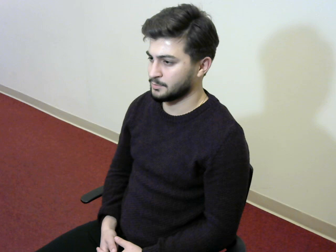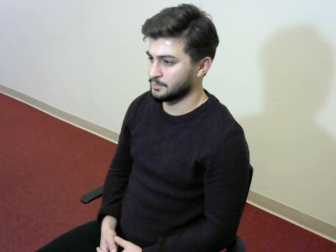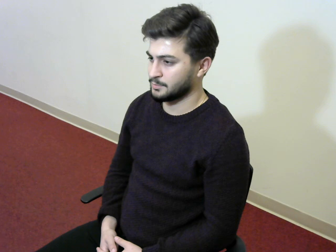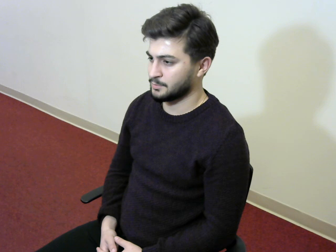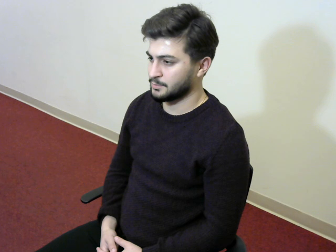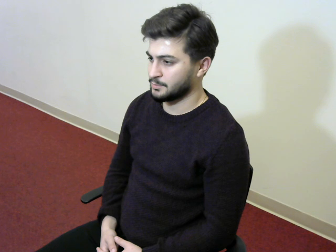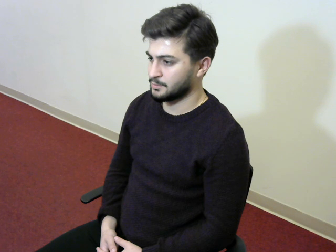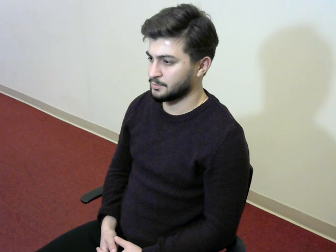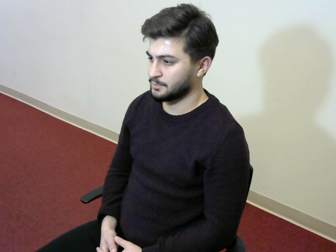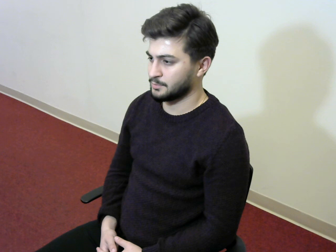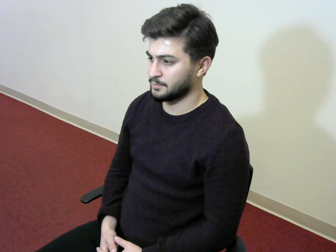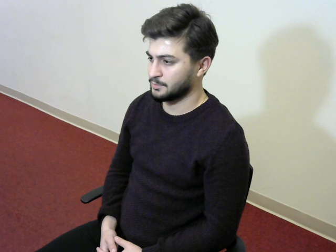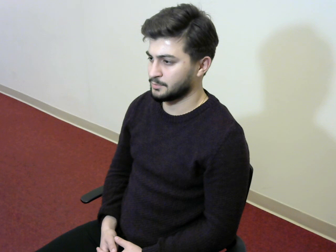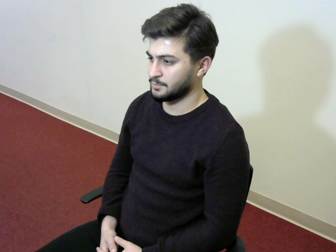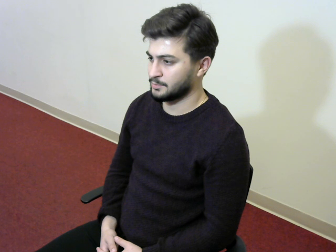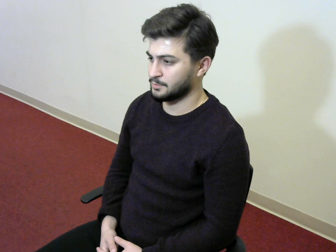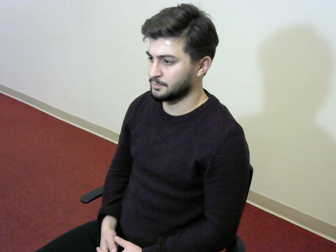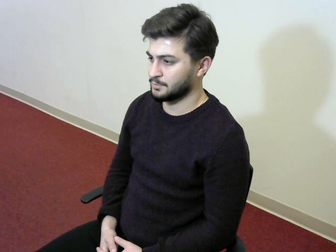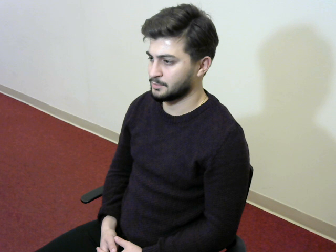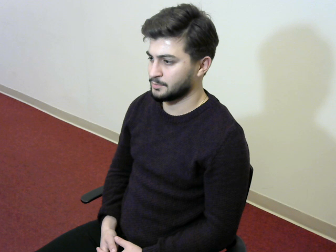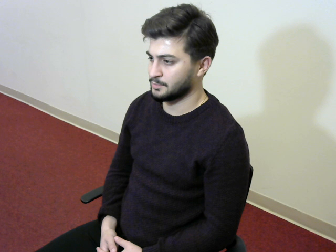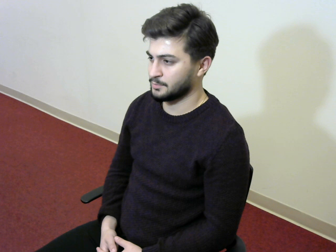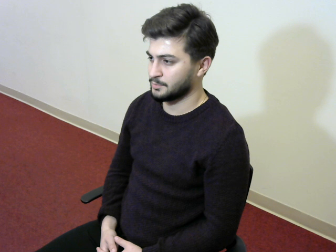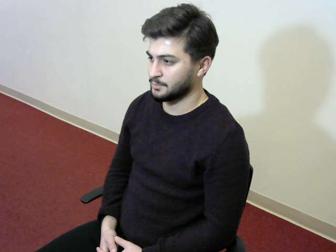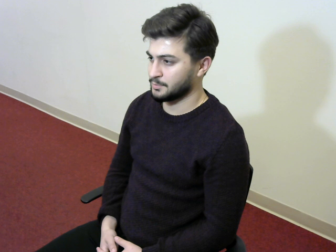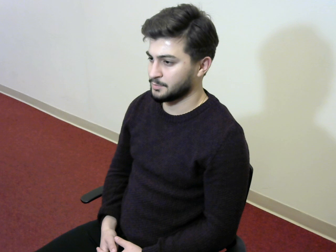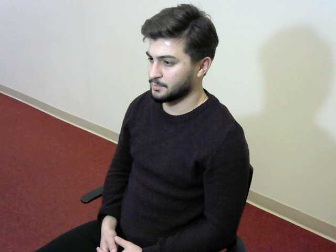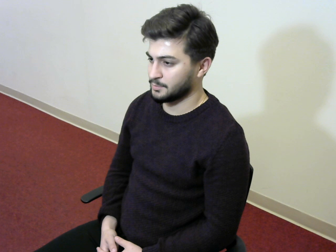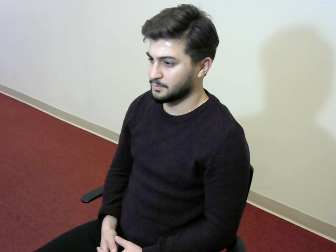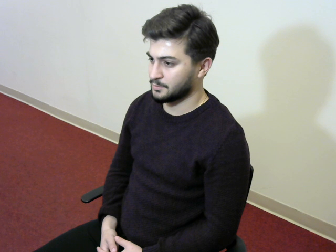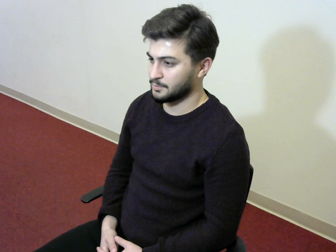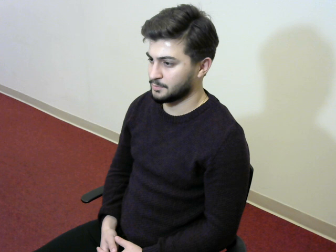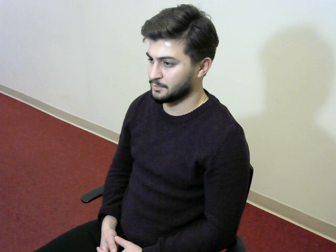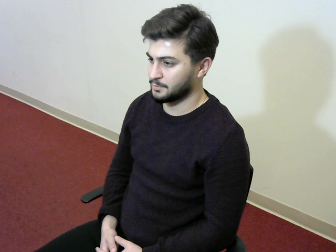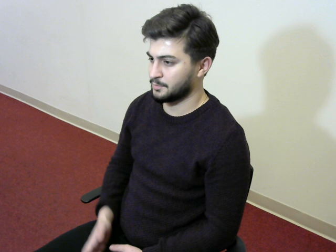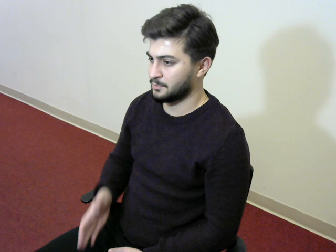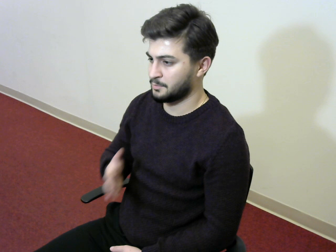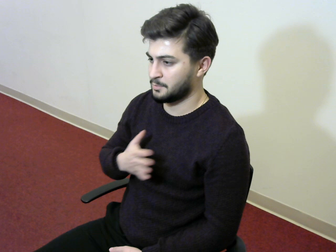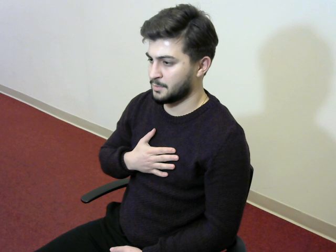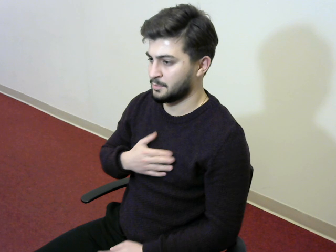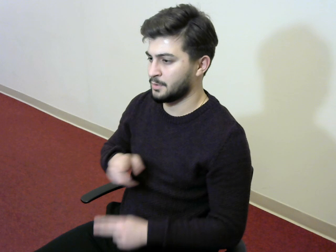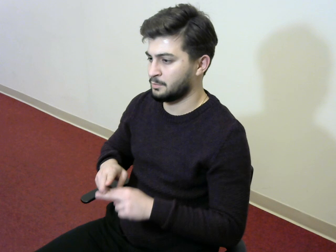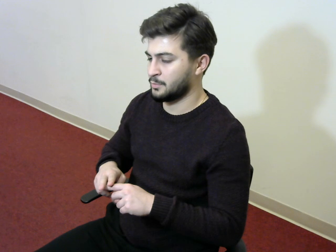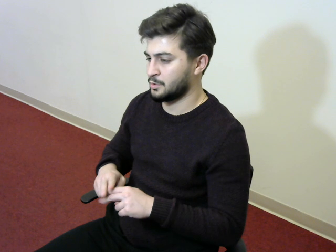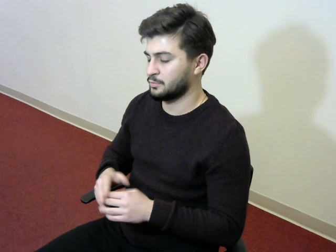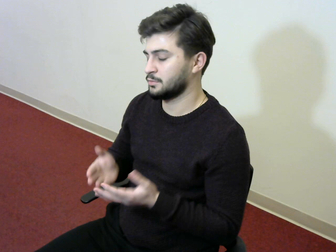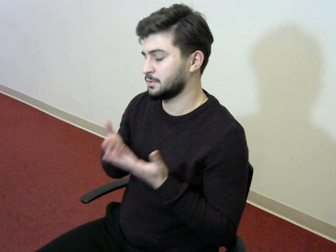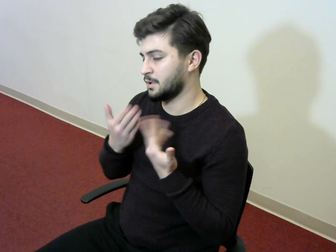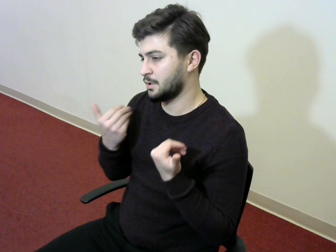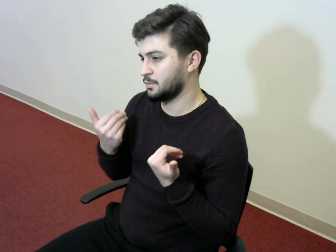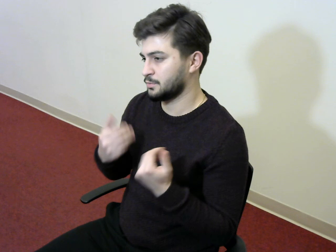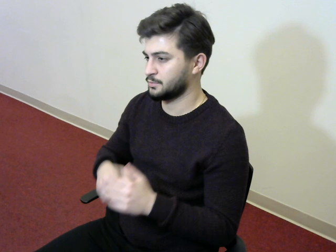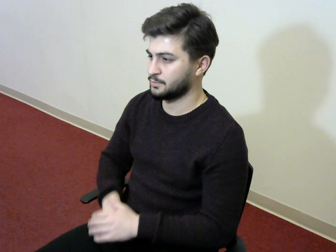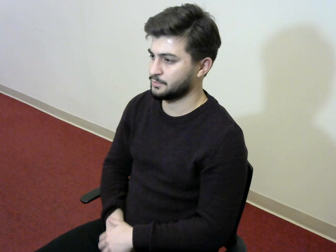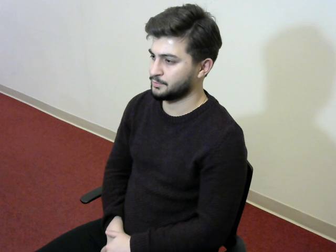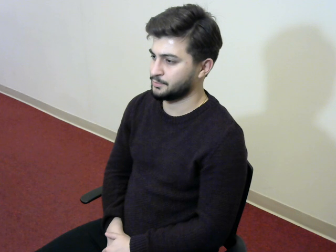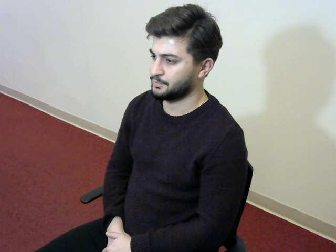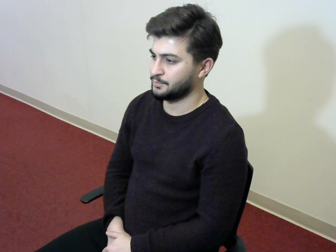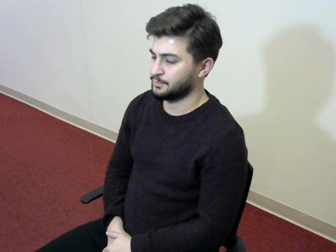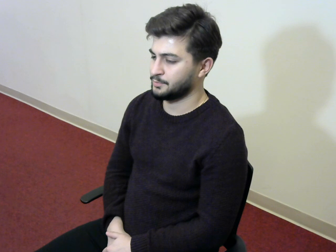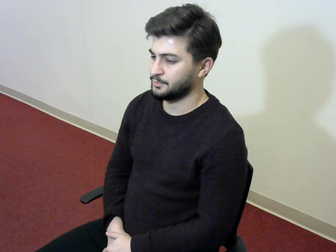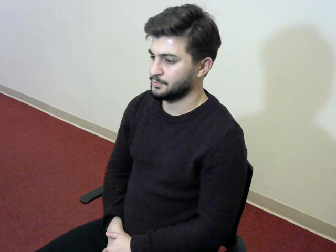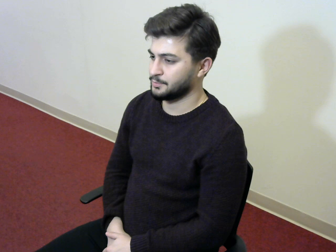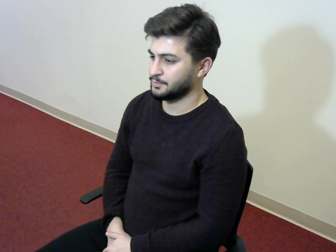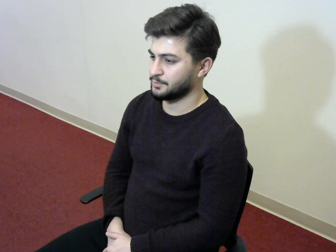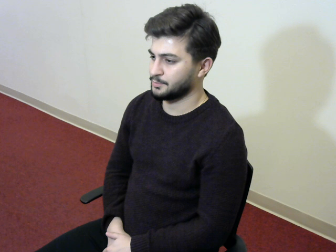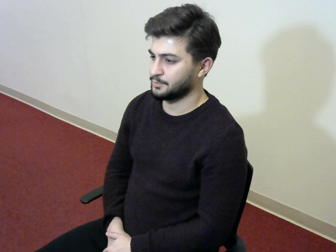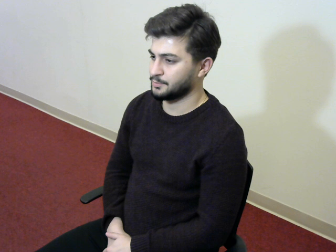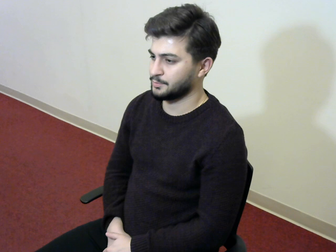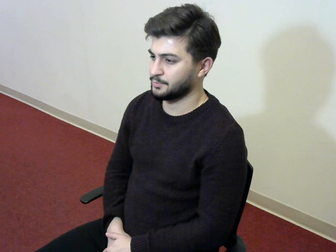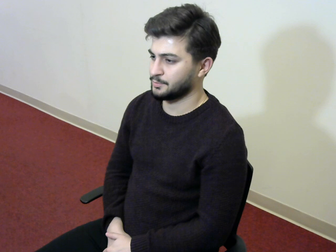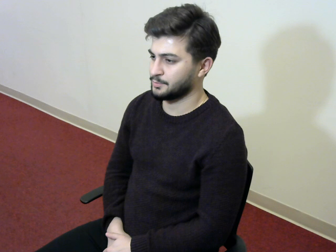Mənim şəxsiyyət vəsiqəm yoxdur